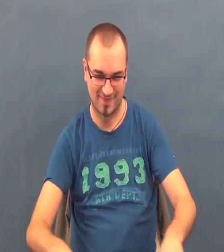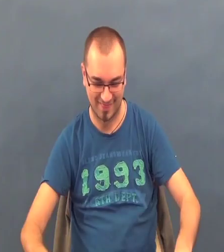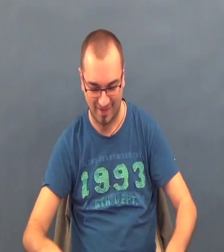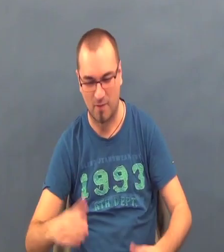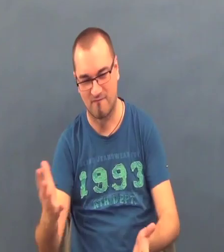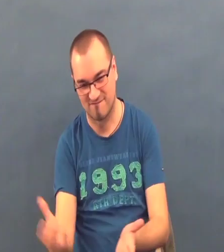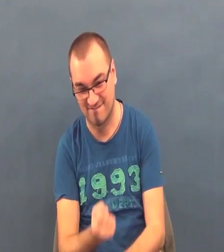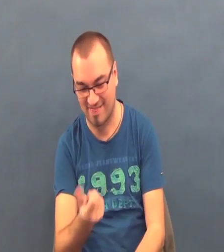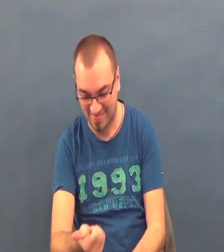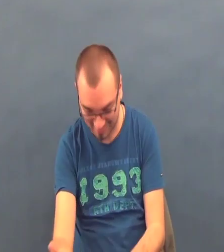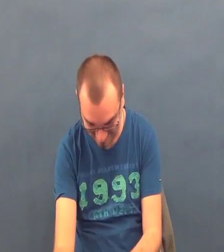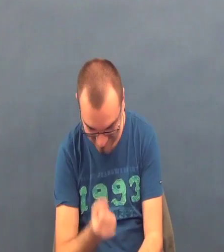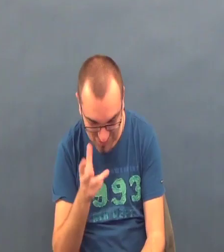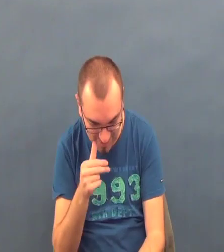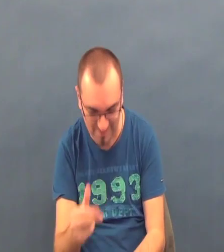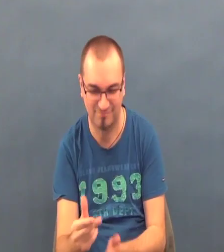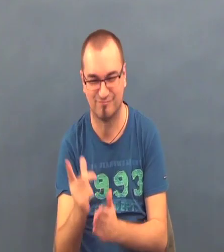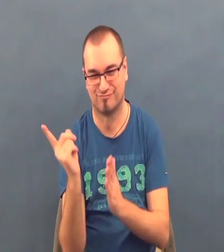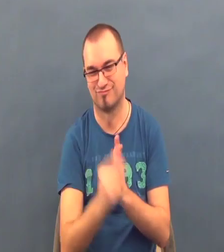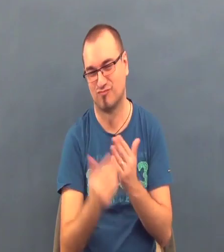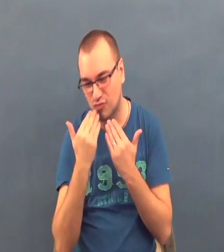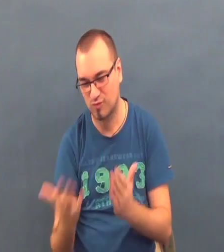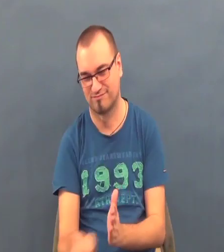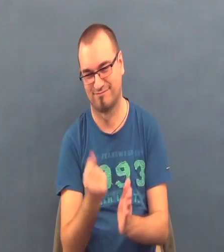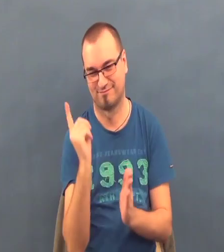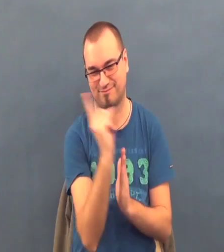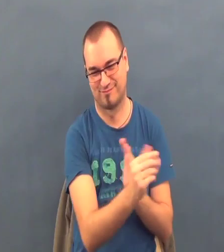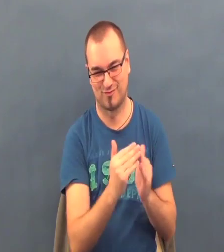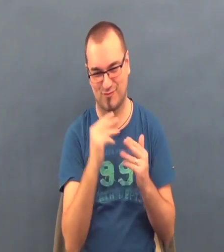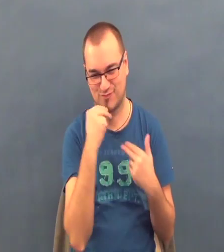Chłopiec wziął jedną żabę i poszedł, podziękował i odszedł, wrócił do domu.